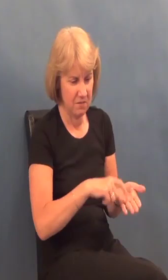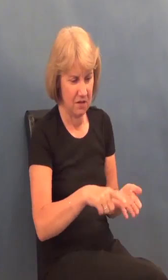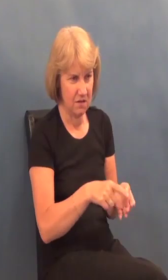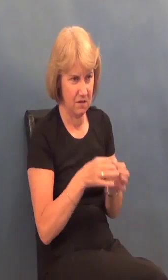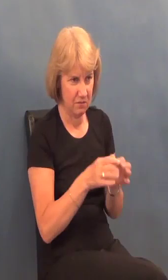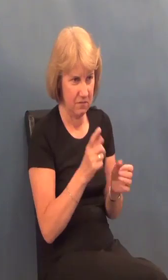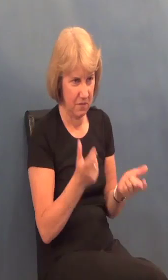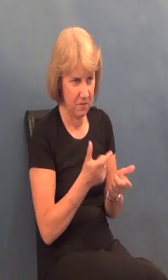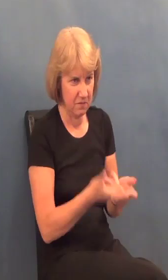Są samochody, więc jest niebezpieczne.